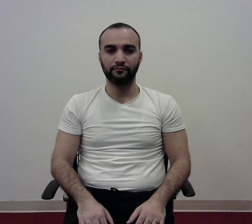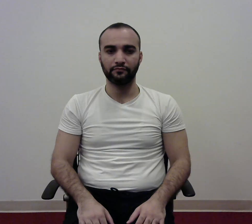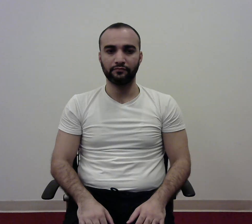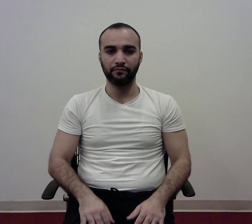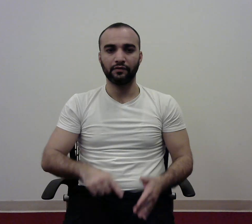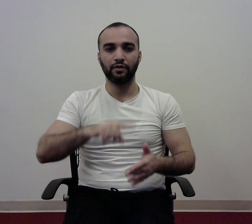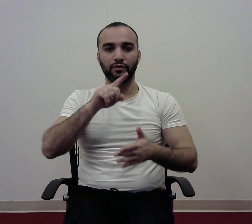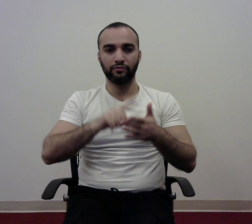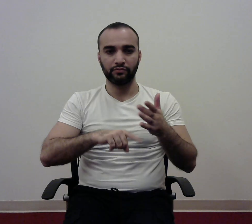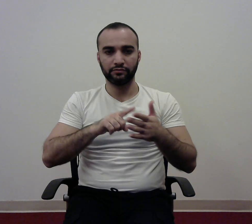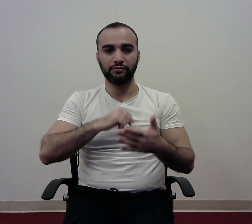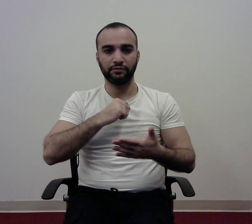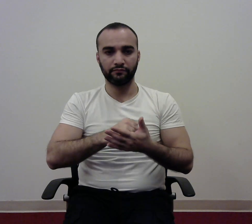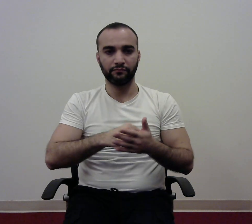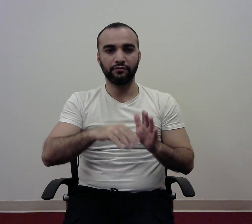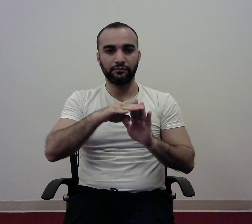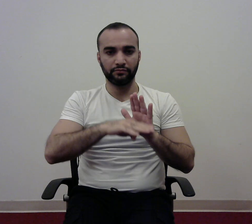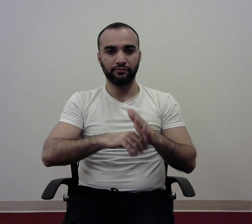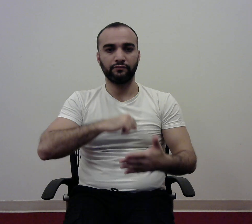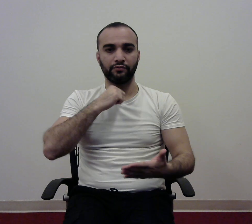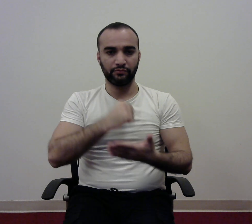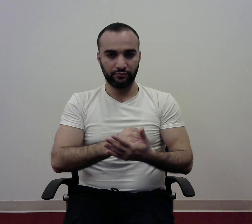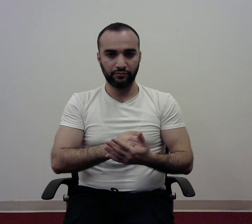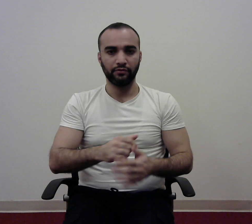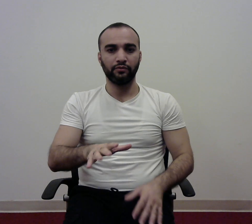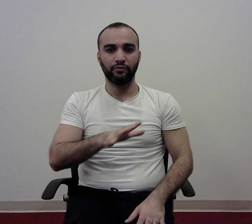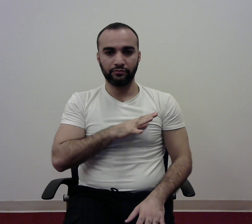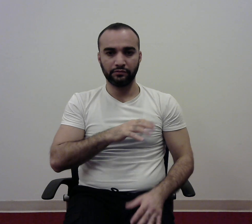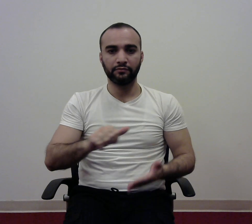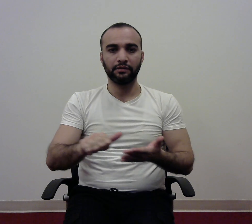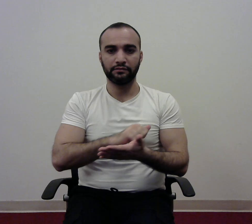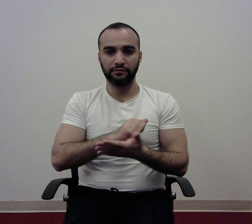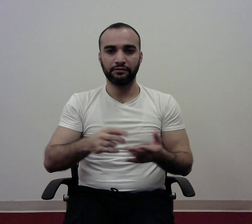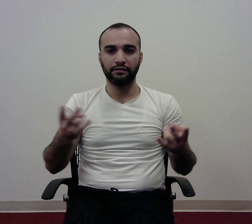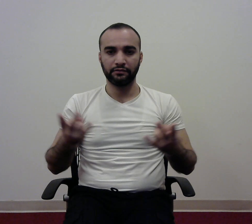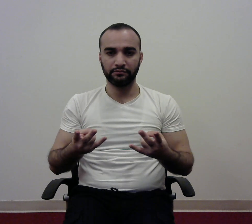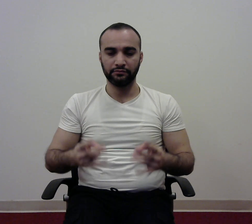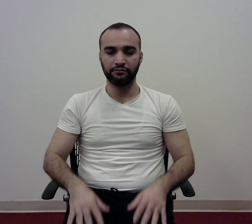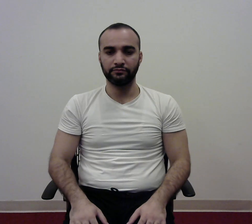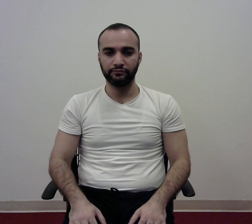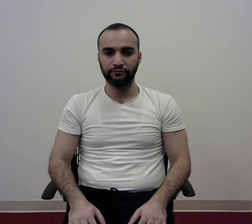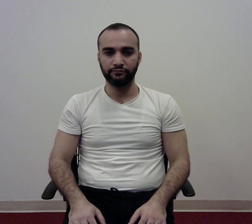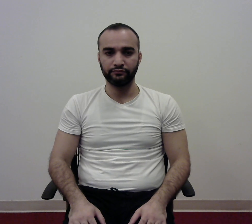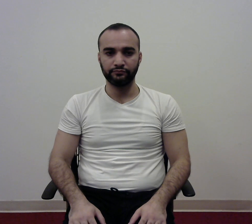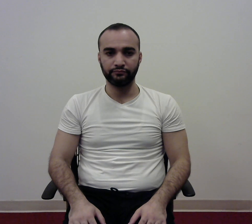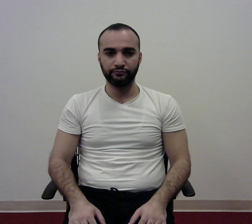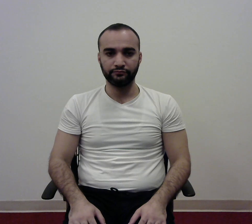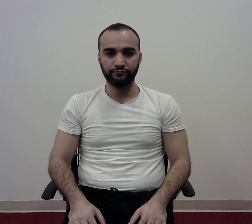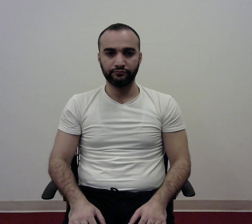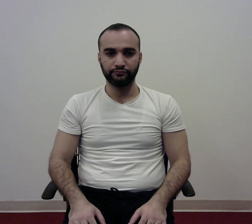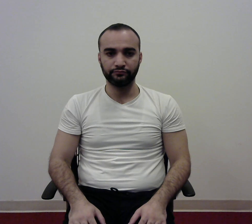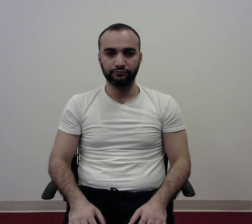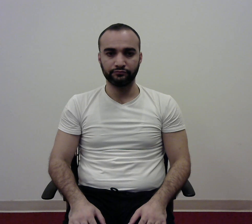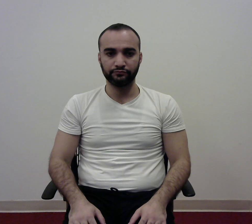Notarial qaydada təsdiq olunmuş sənədlər lazımdır